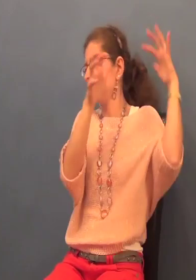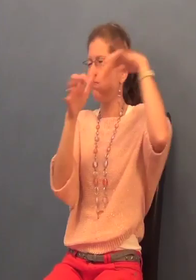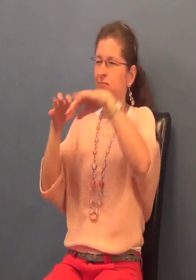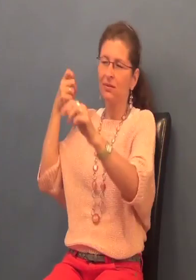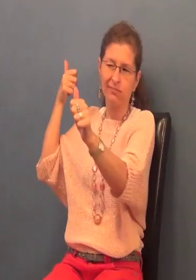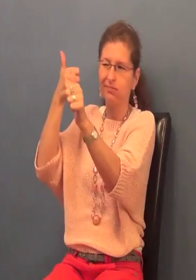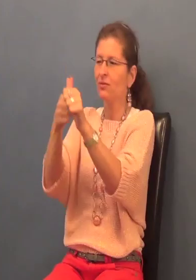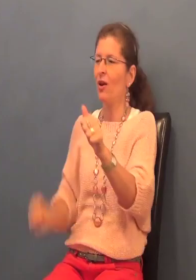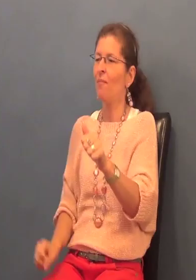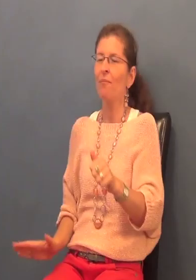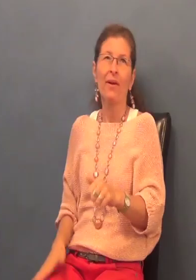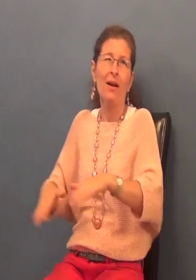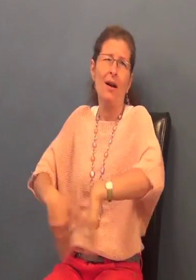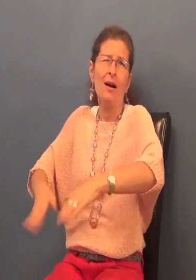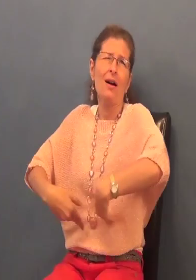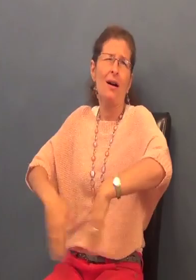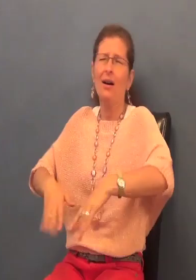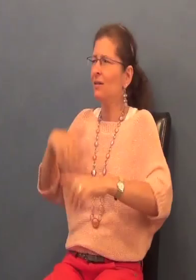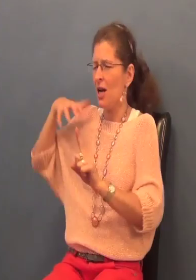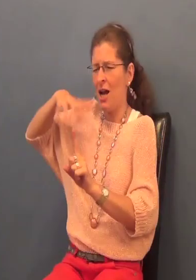Pszczoły leciały za psem, a on uciekał bardzo szybko.